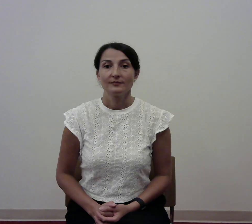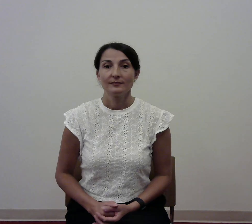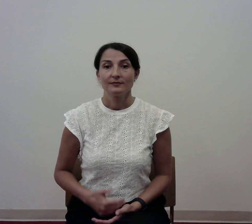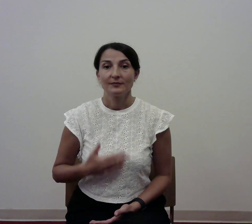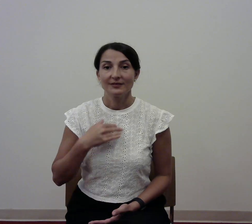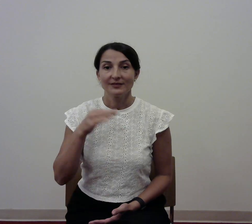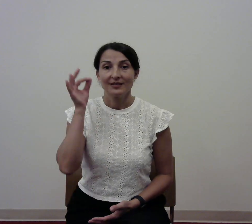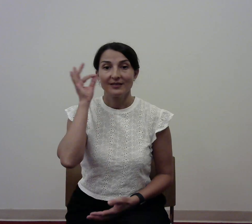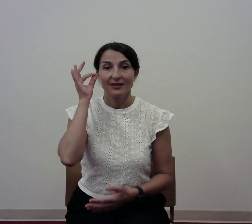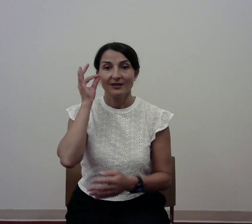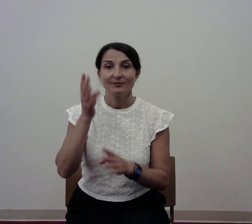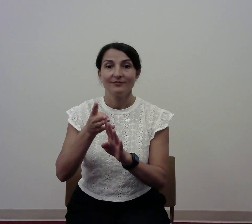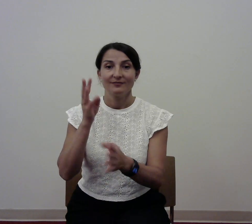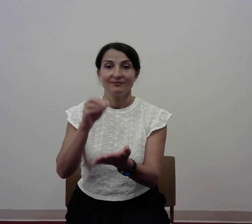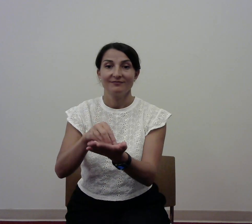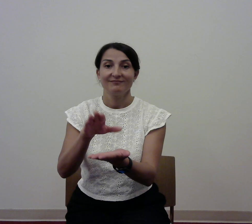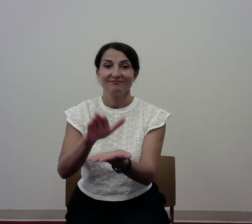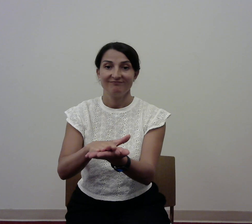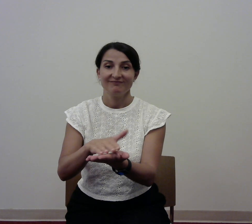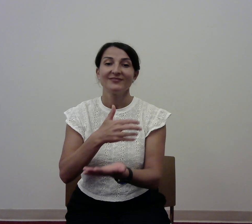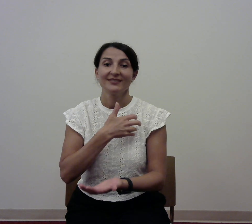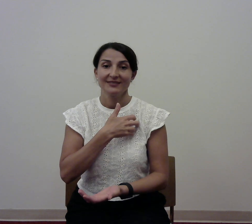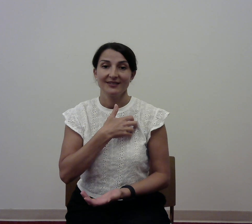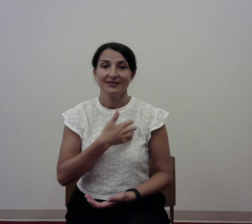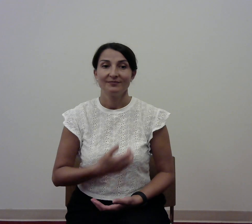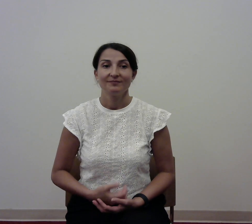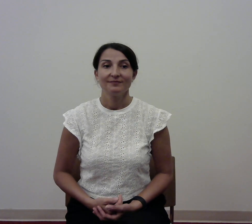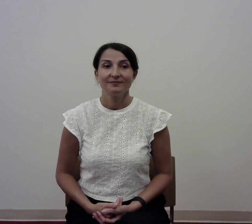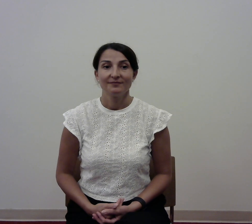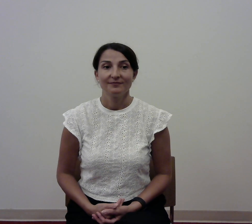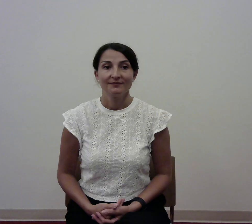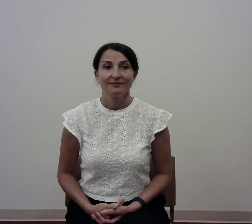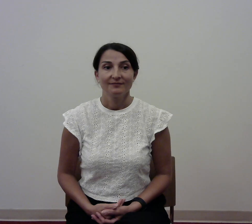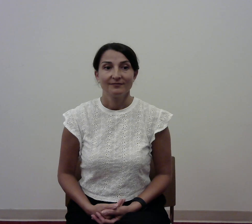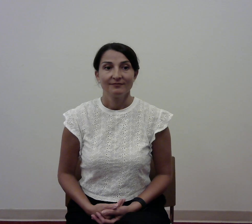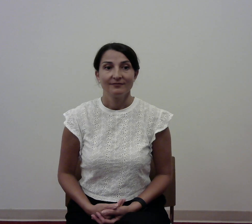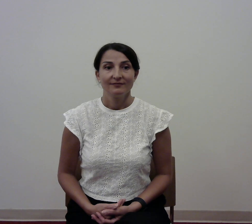Mən həkimin qəbuluna yazılmaq istəyirəm